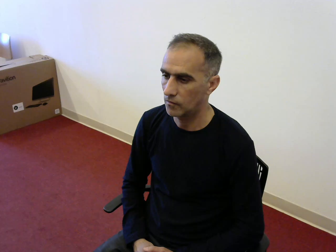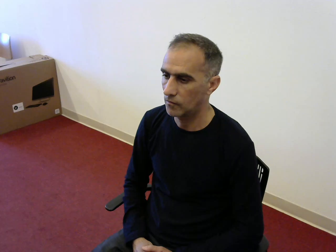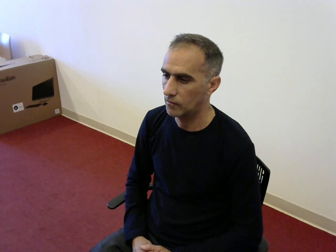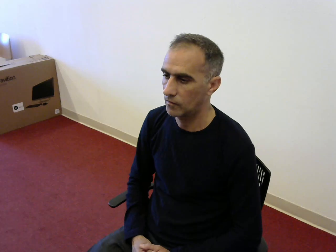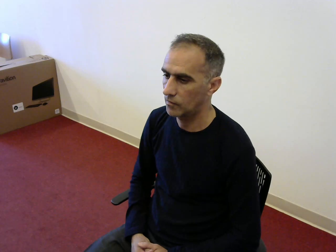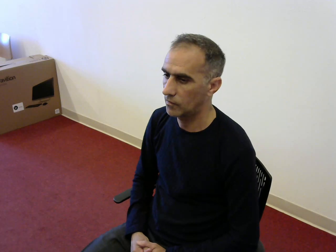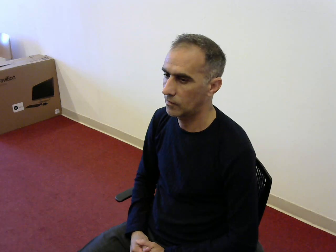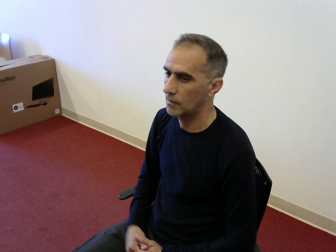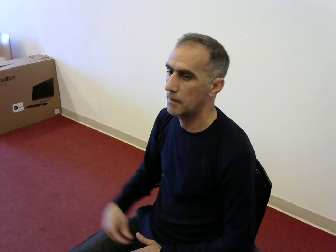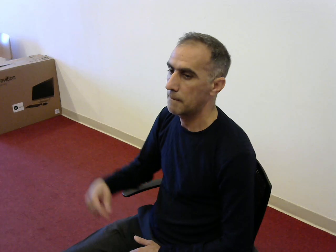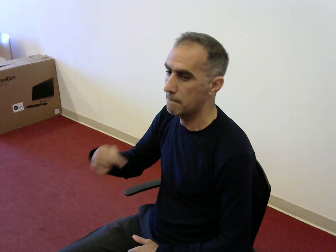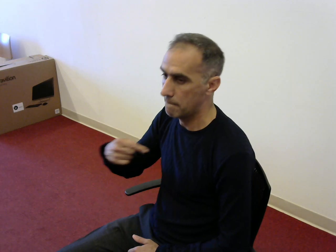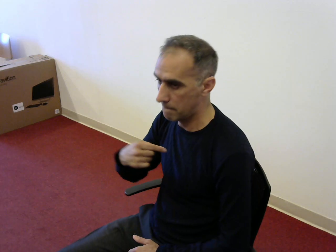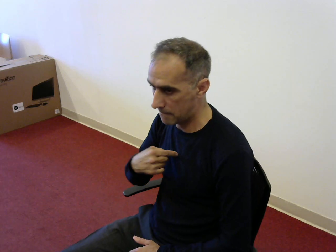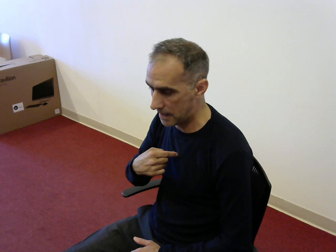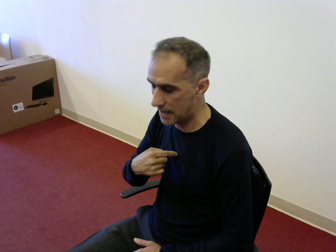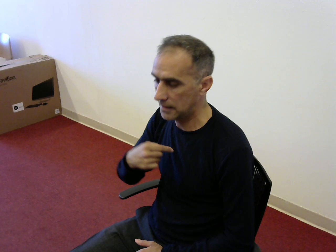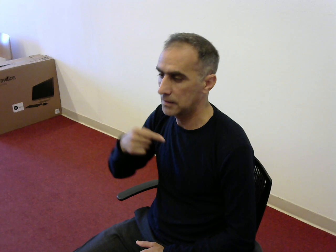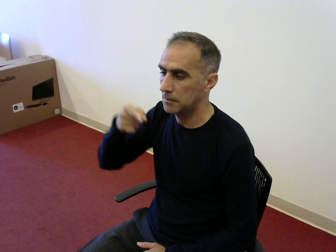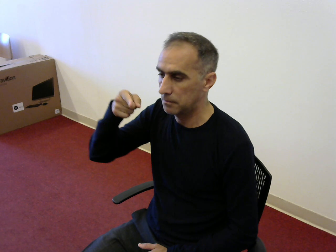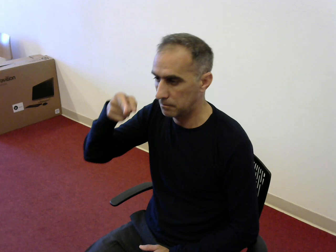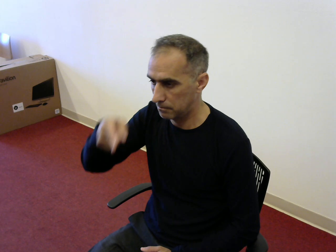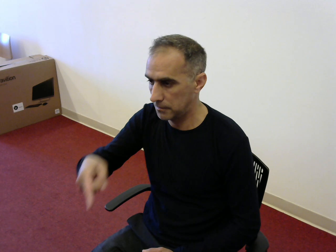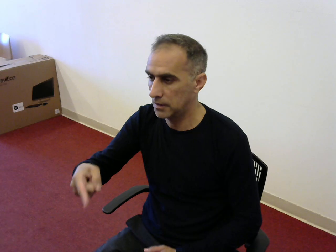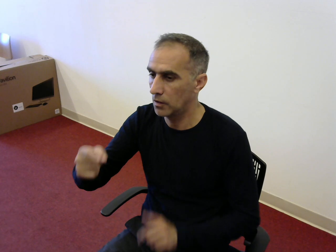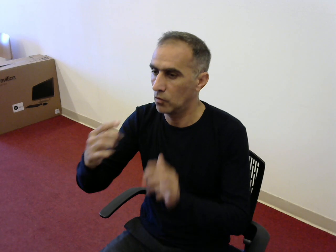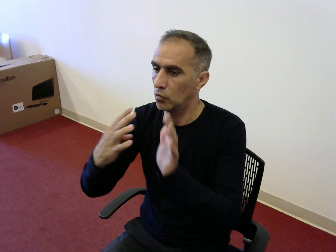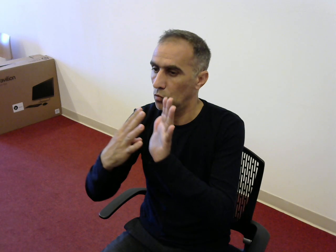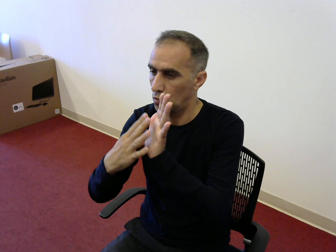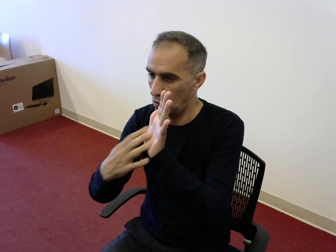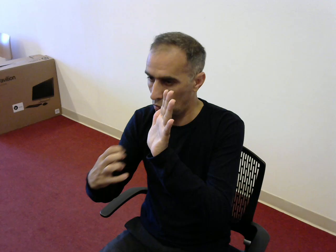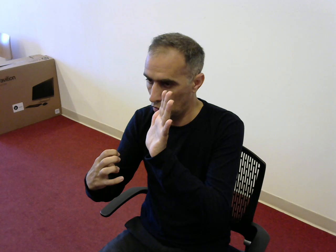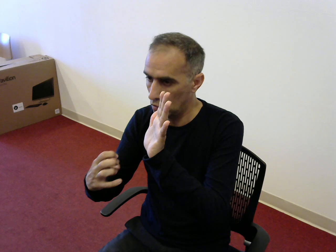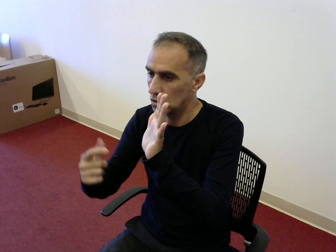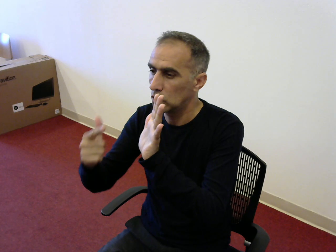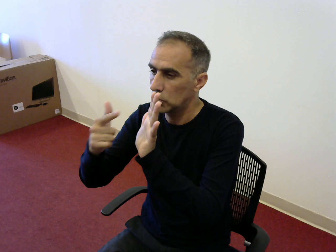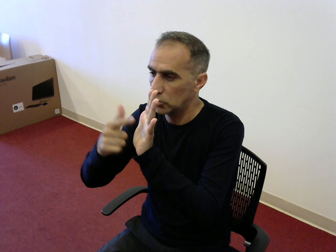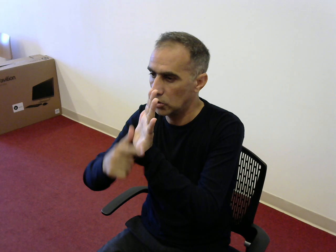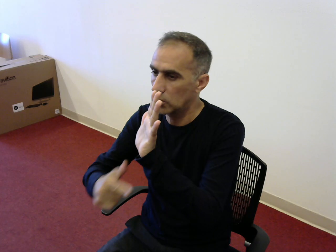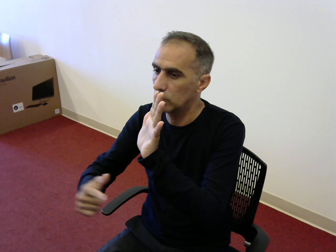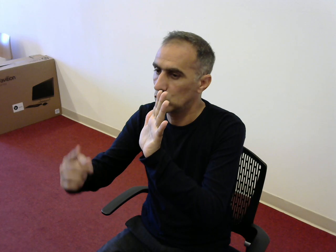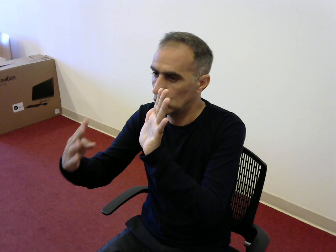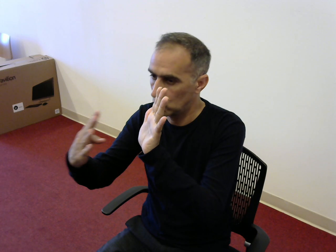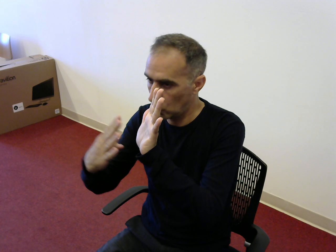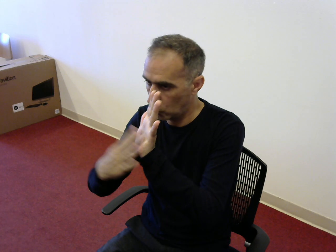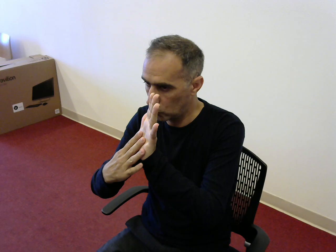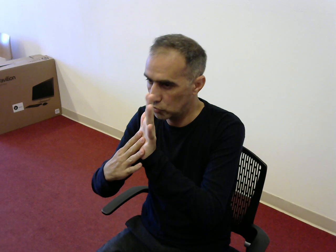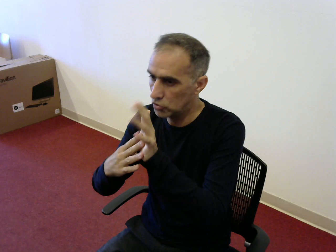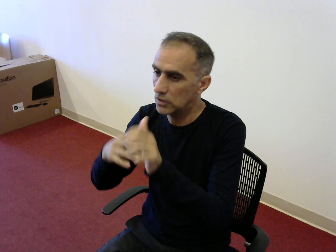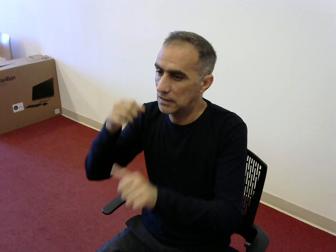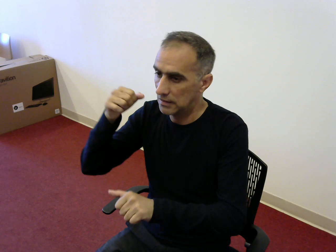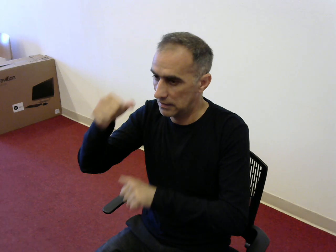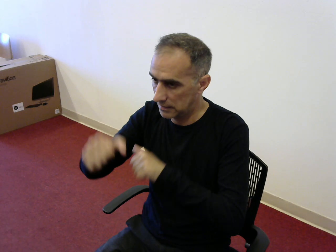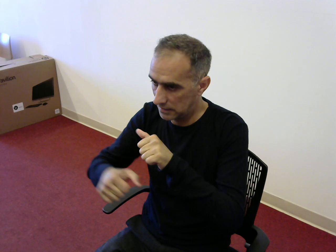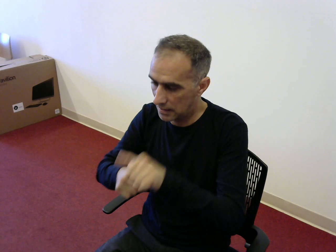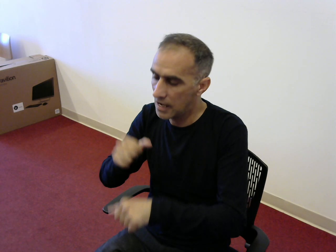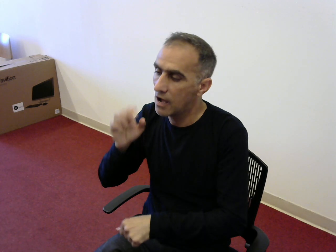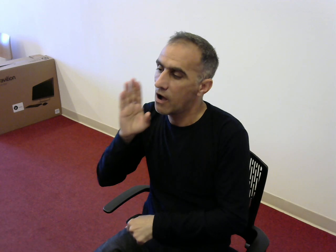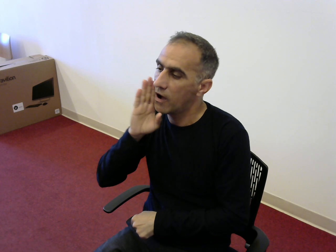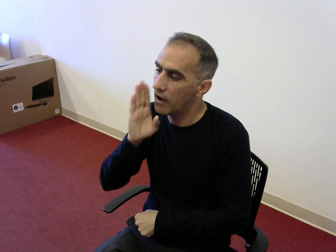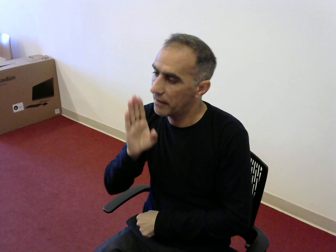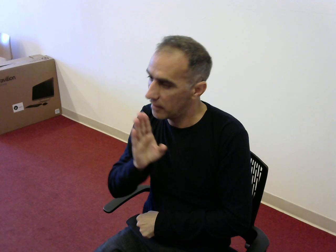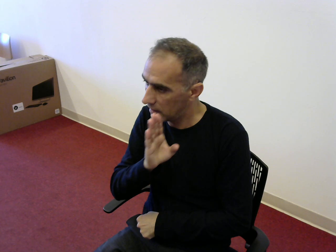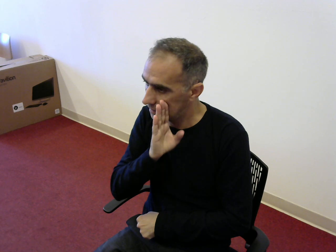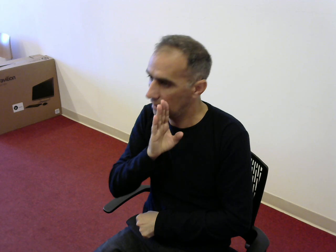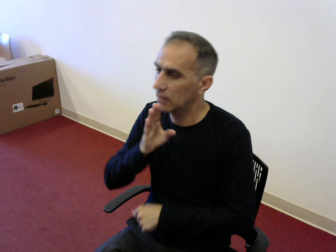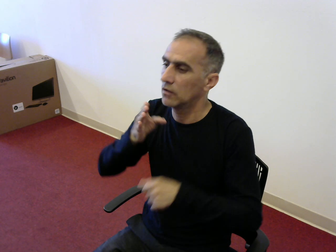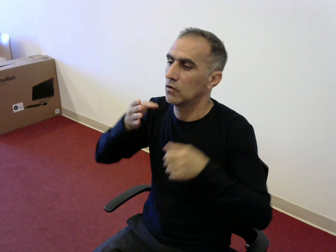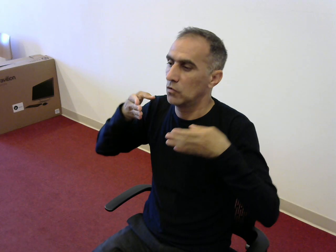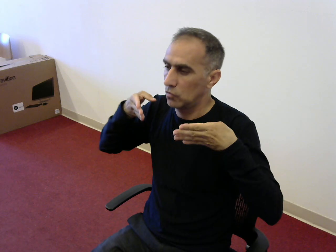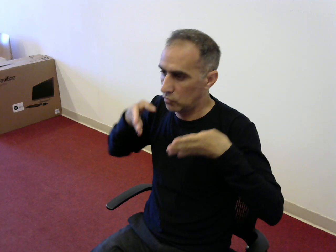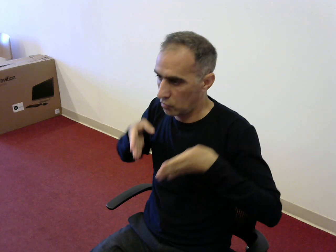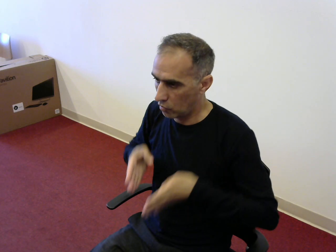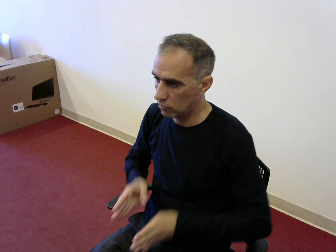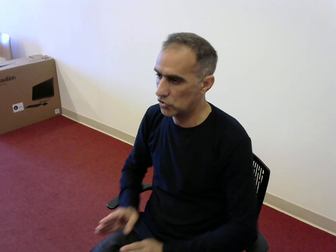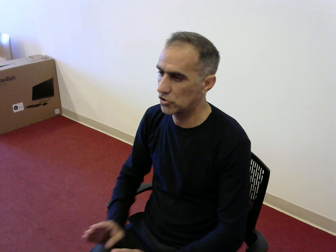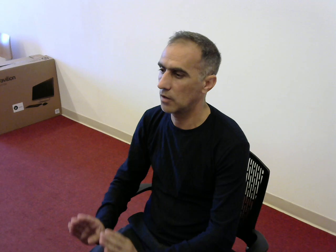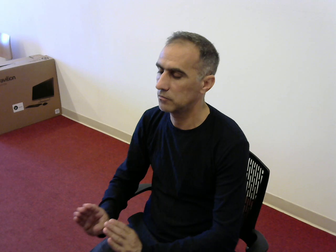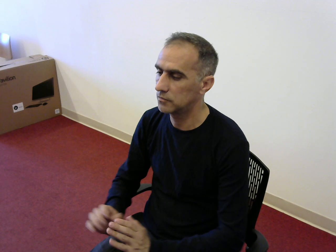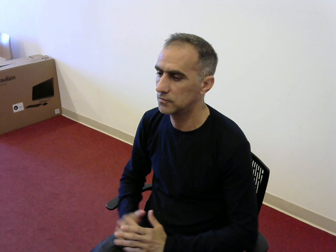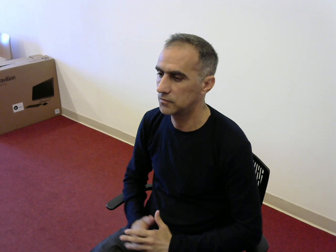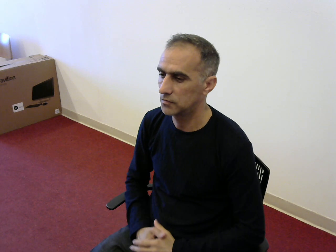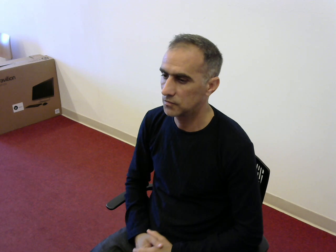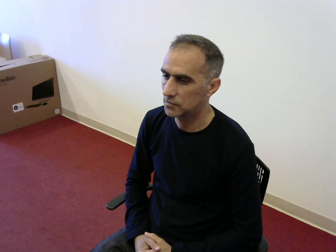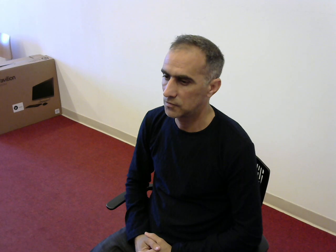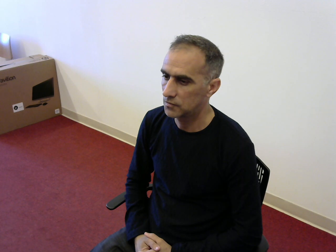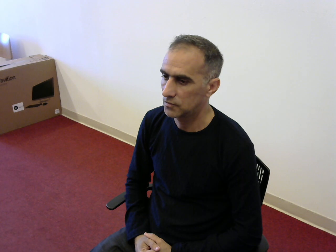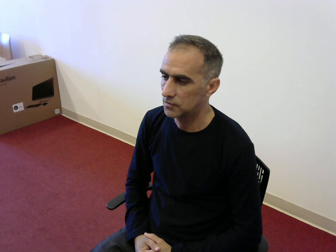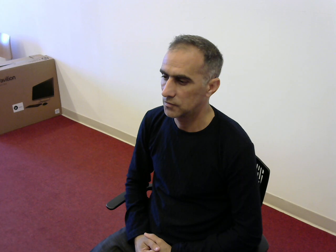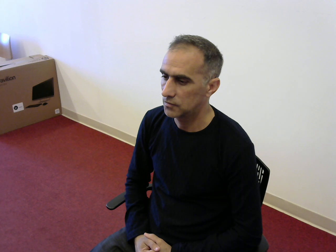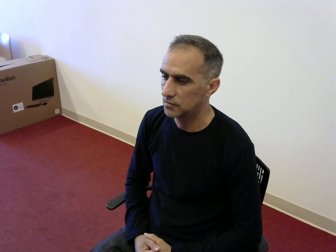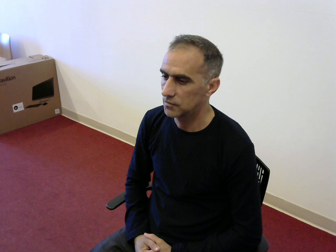Mən 1979-cu ildə anadan olmuşam